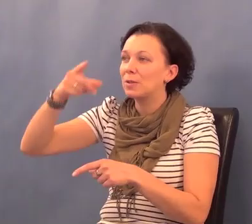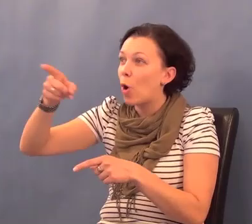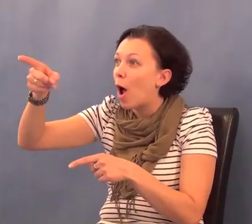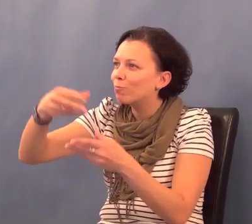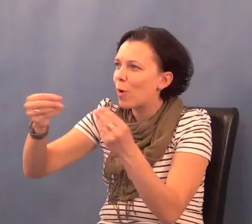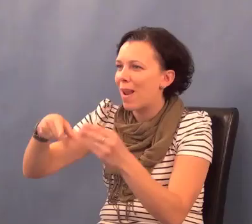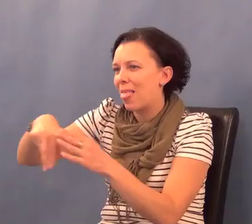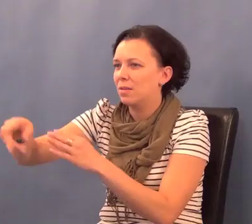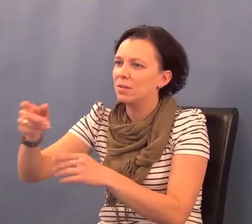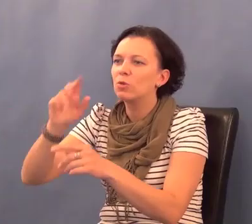Ooo, jest prysznic i korzystając z okazji koń tam wchodzi.